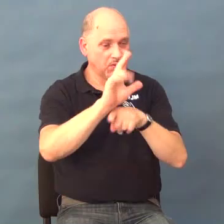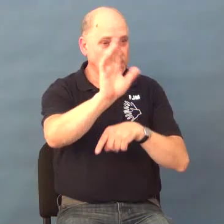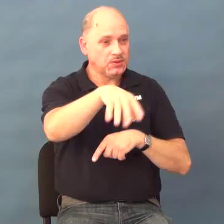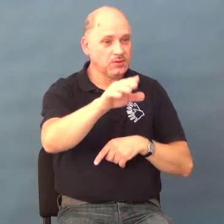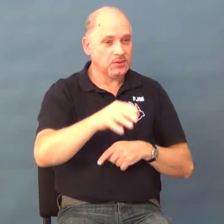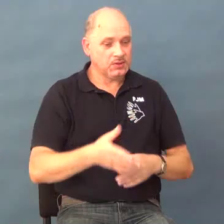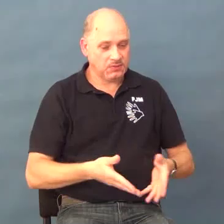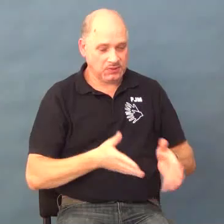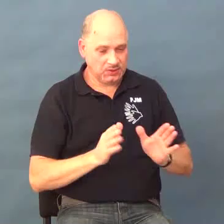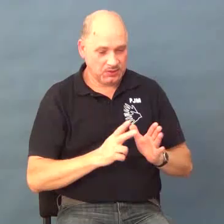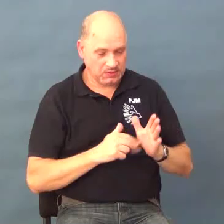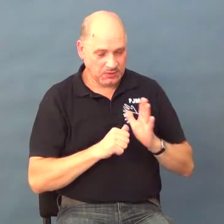Wyjeżdżam na wycieczkę.